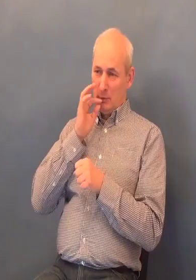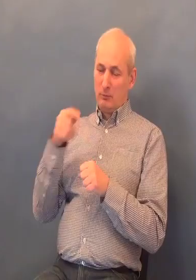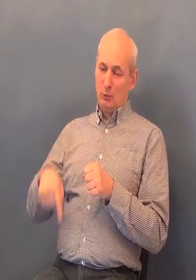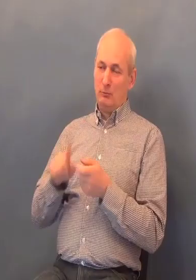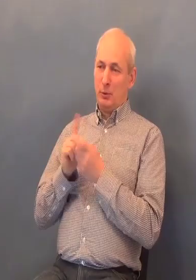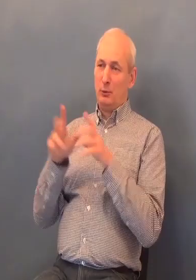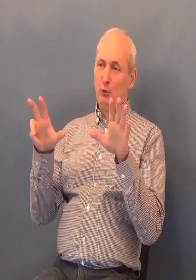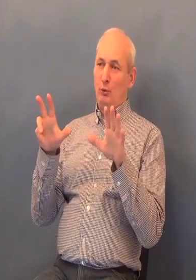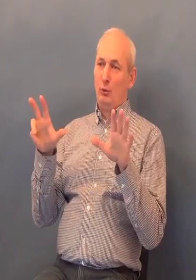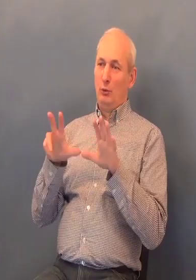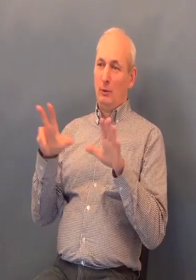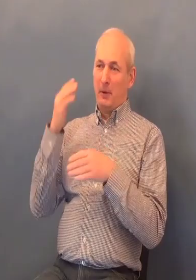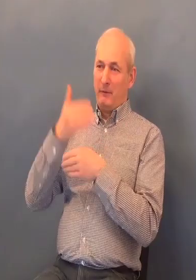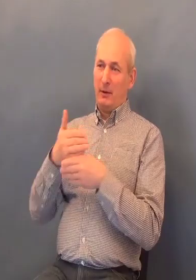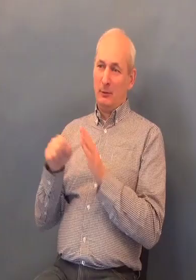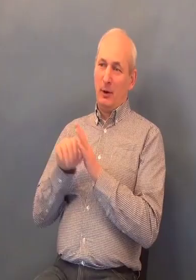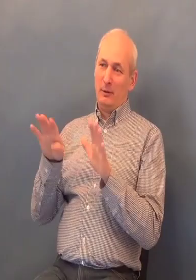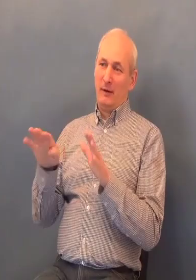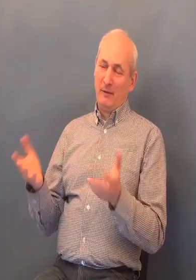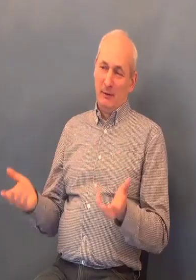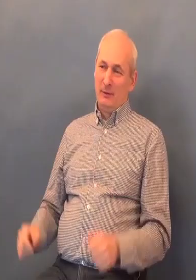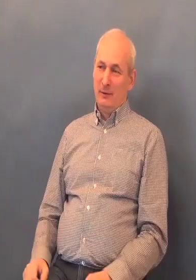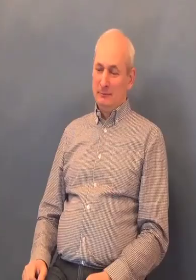Dobrze, tutaj spotkamy się o ósmej wieczorem do dziewiątej.